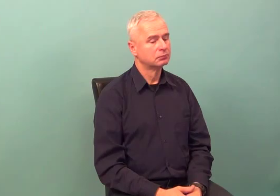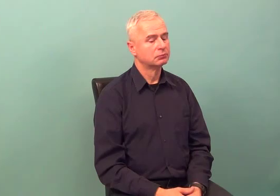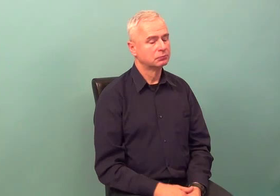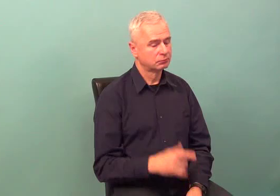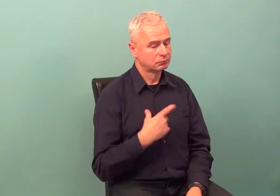Aha.